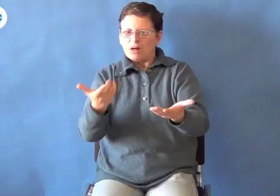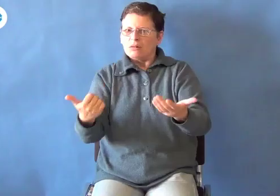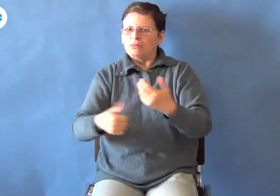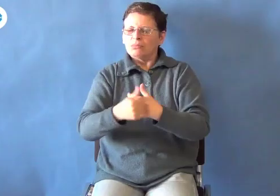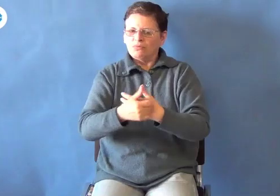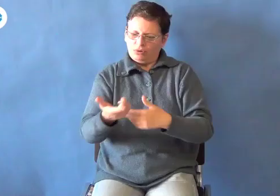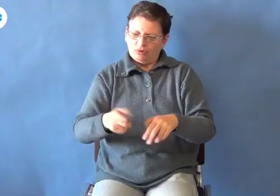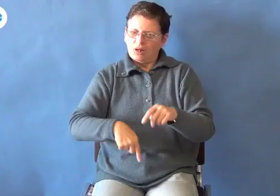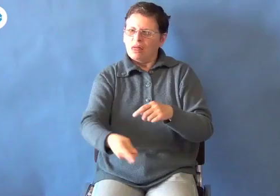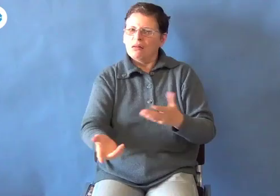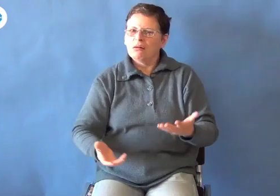Z jakiegoś powodu to jest źle.